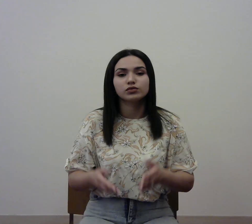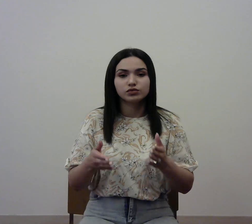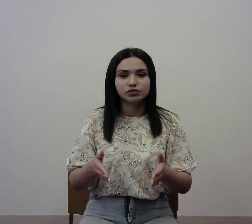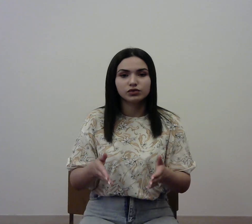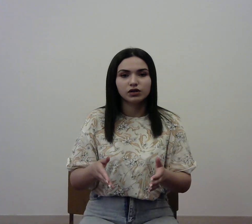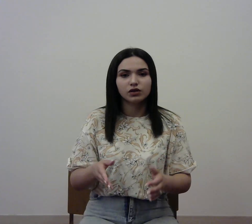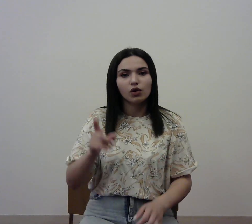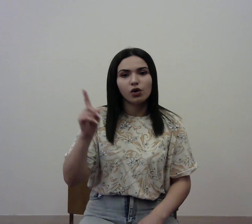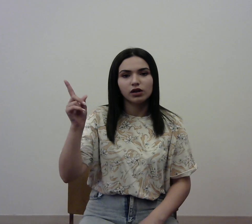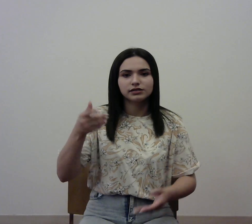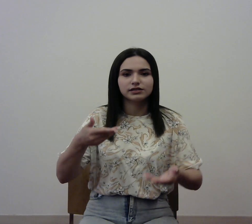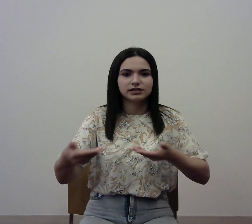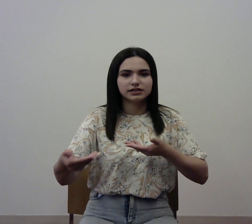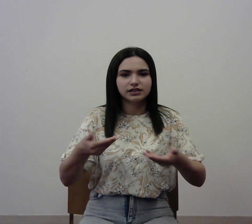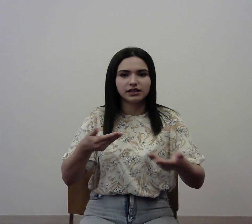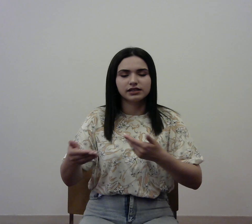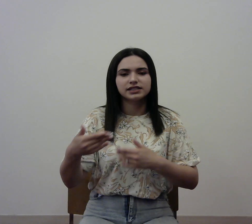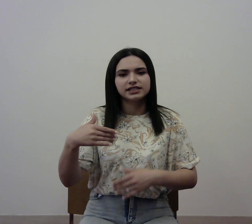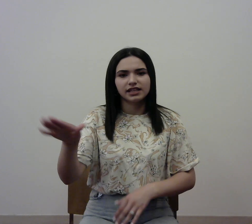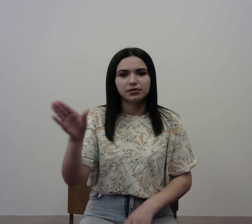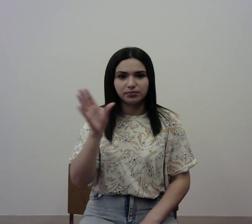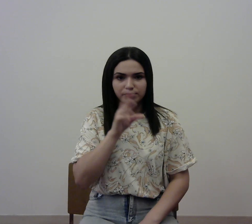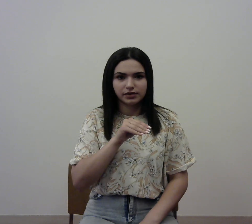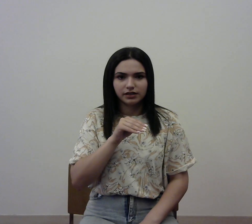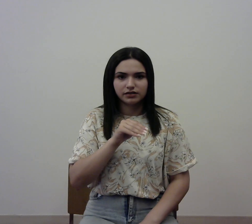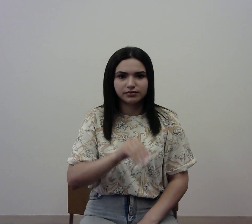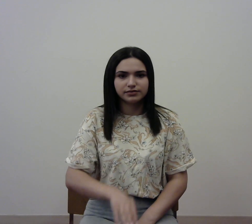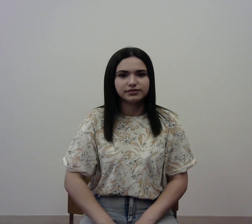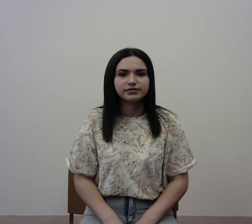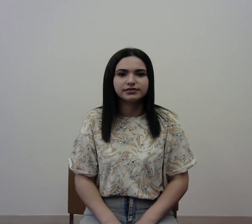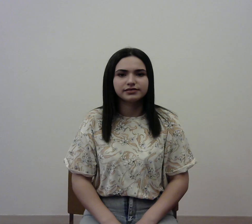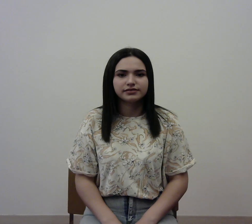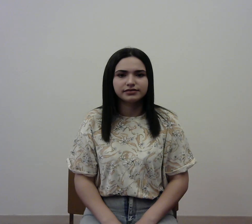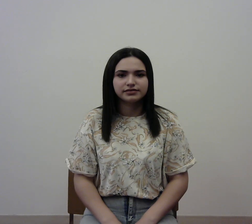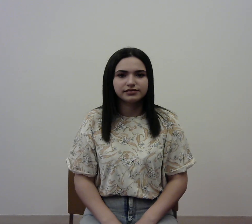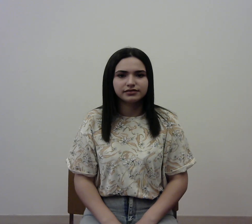Burdan ora piyada gedə bilərəmmi?